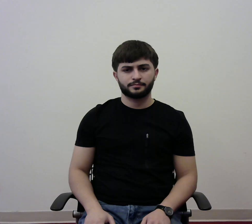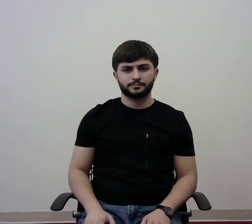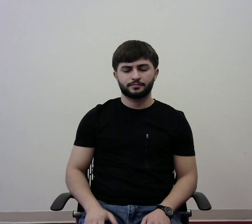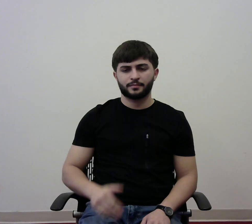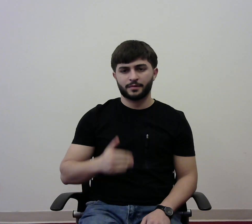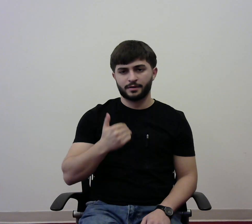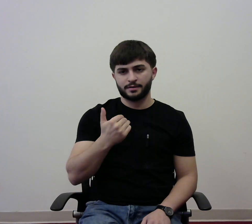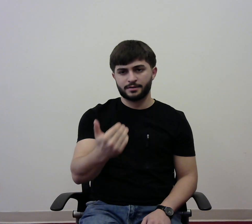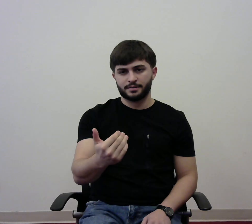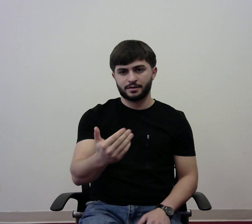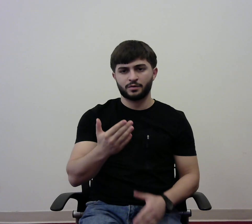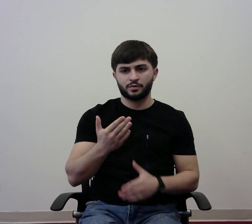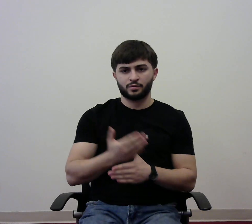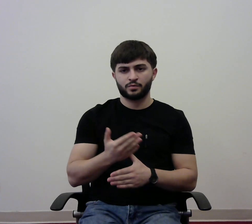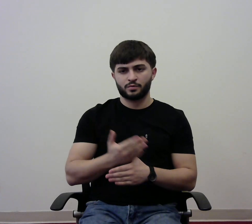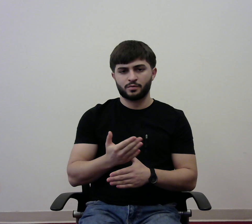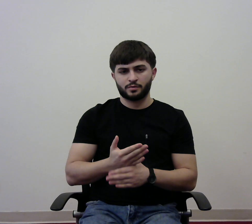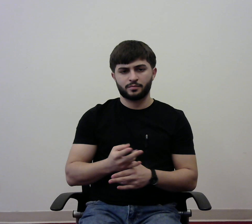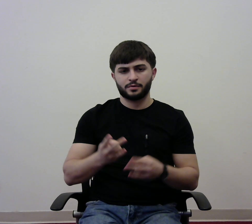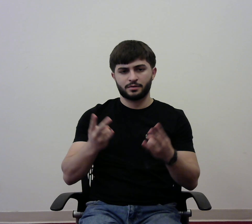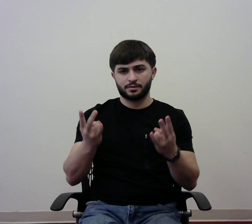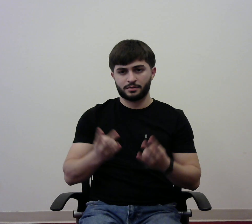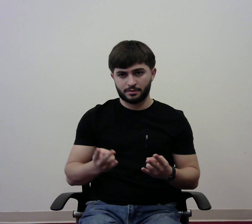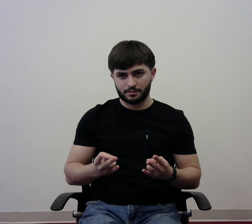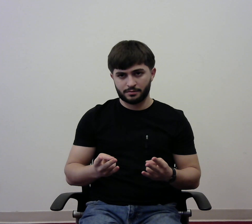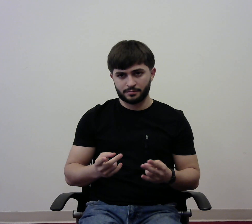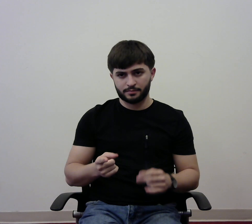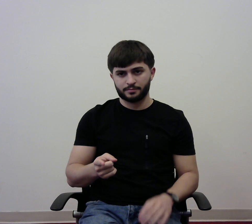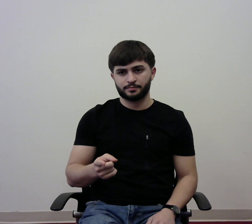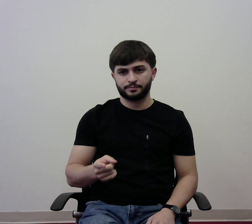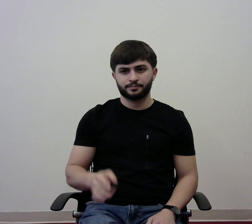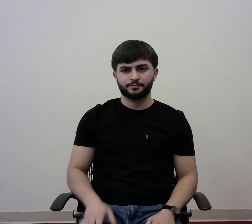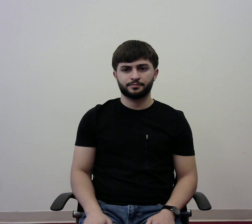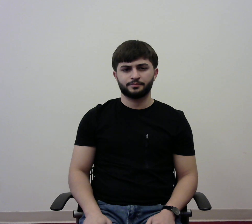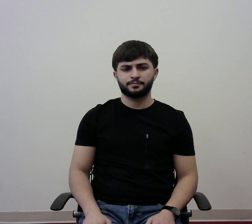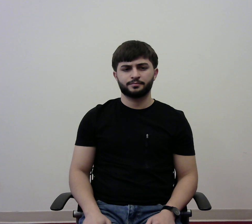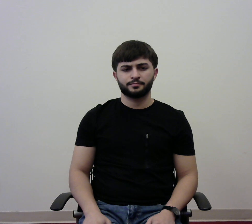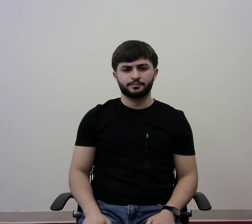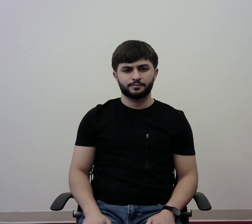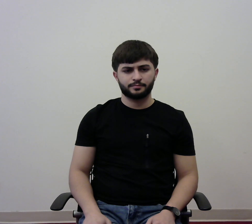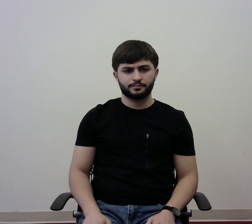Sizə kömək lazımdır mı?